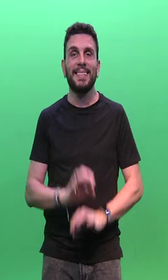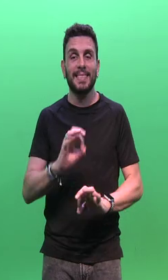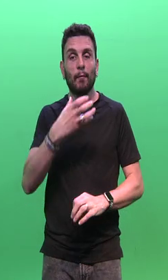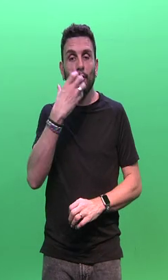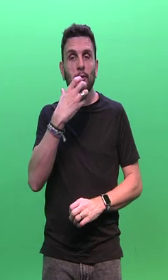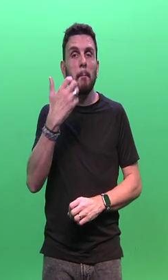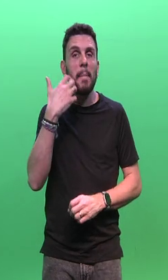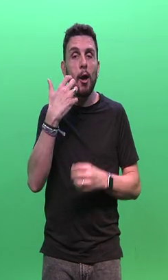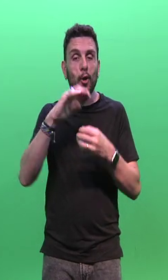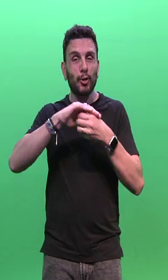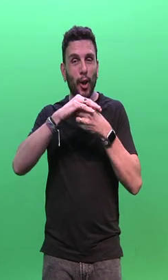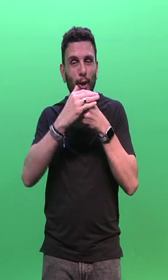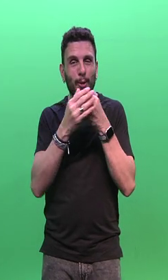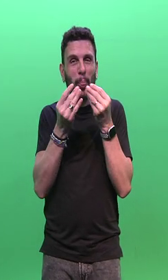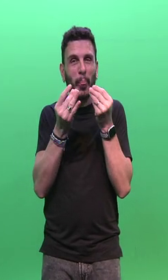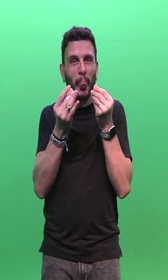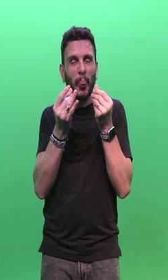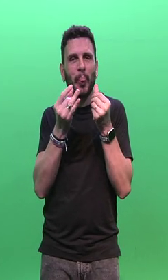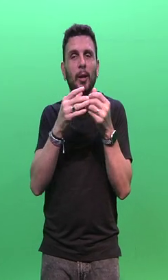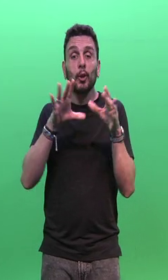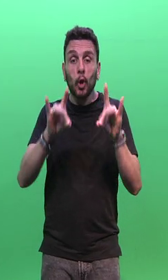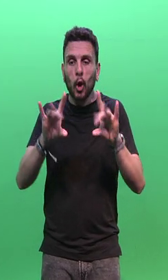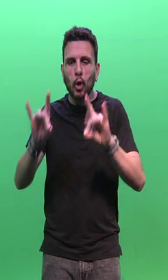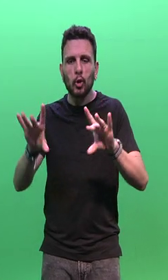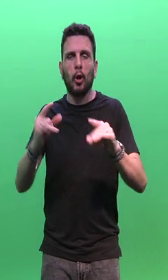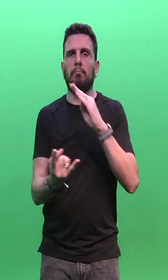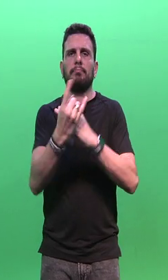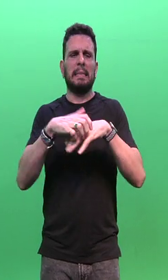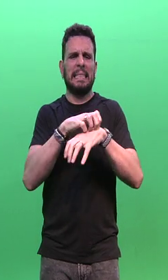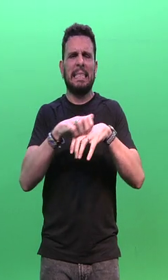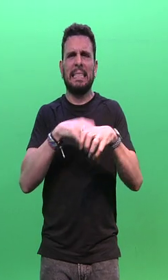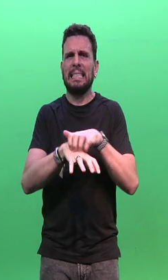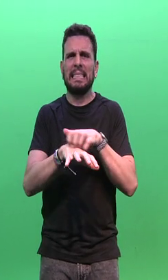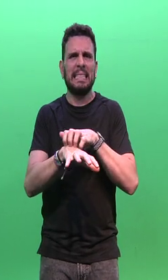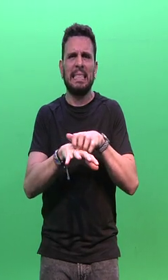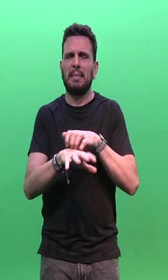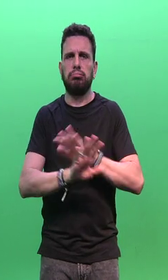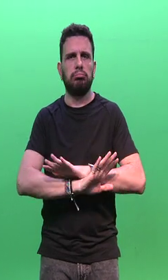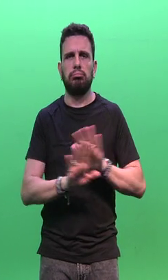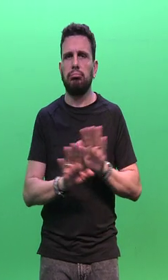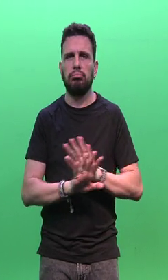Si toco un préssec després em pica la pell, és horrible.